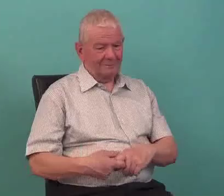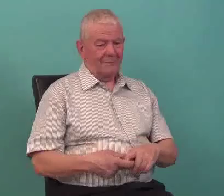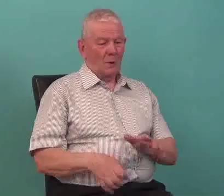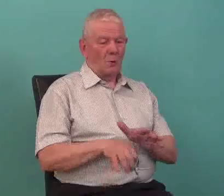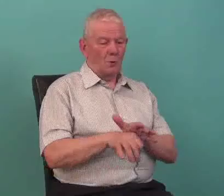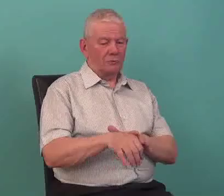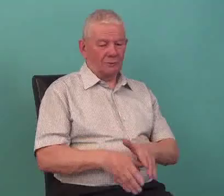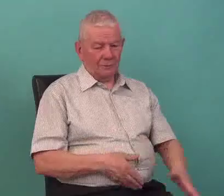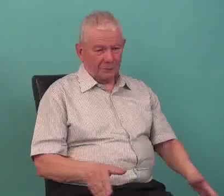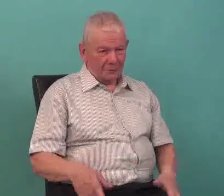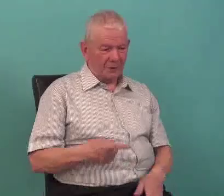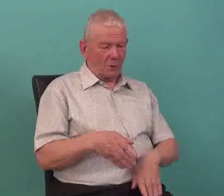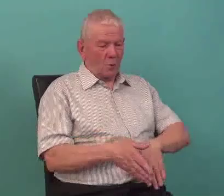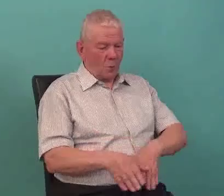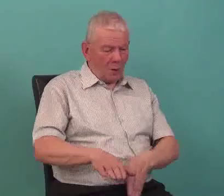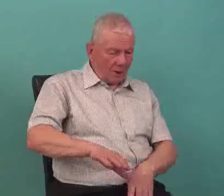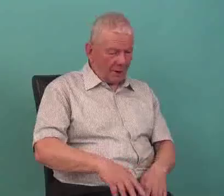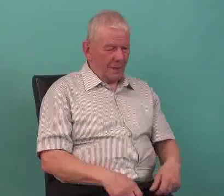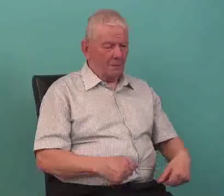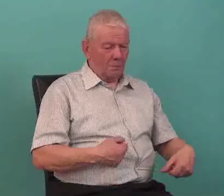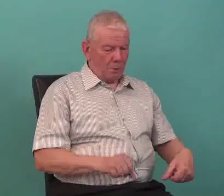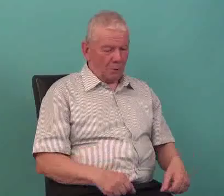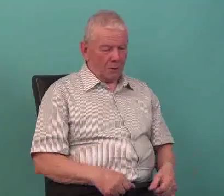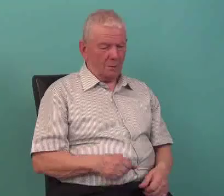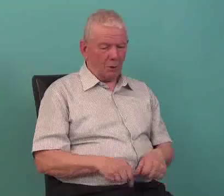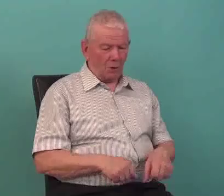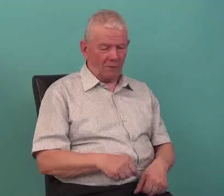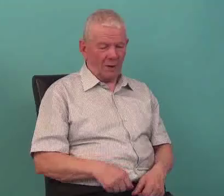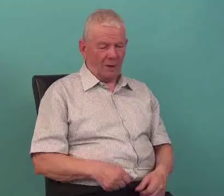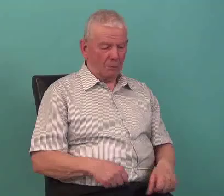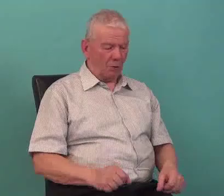Rolki, łyżwy, deskorolka, motorower i skuter.